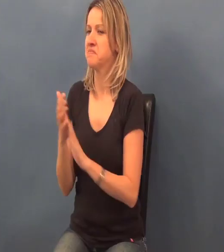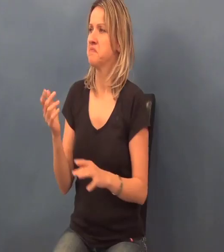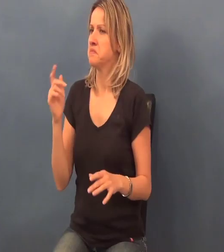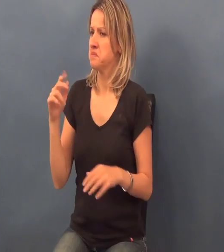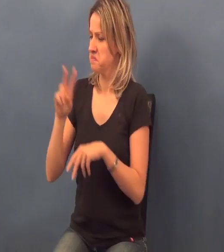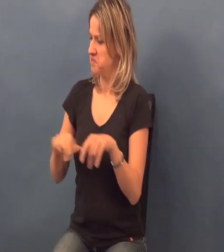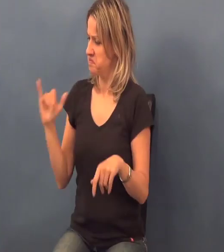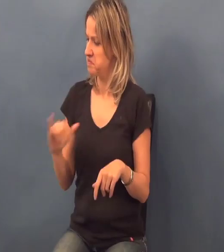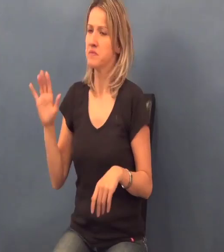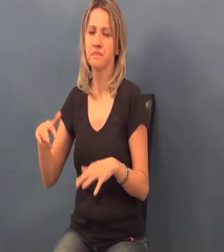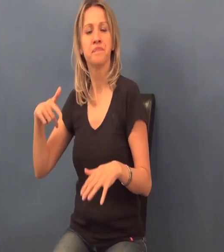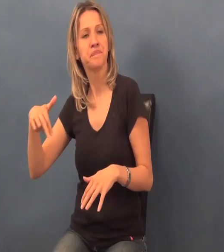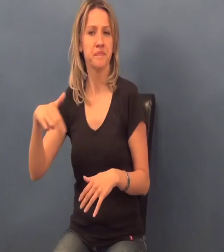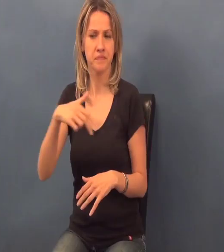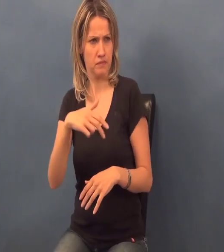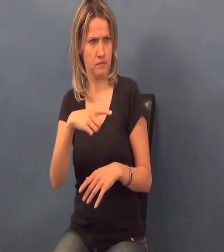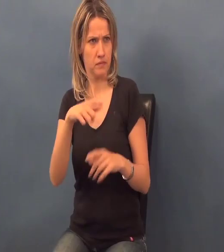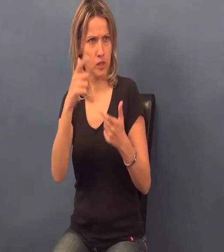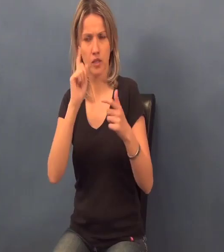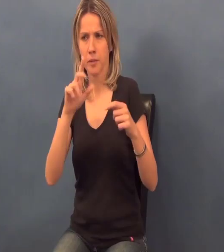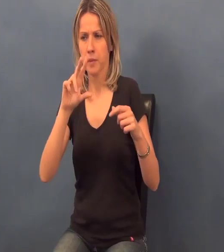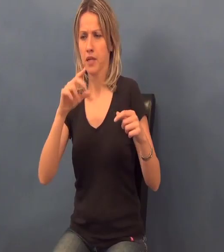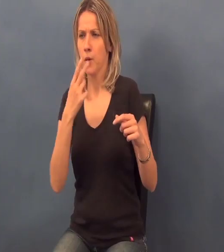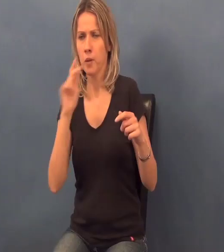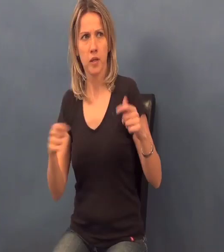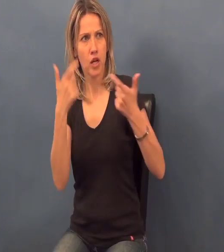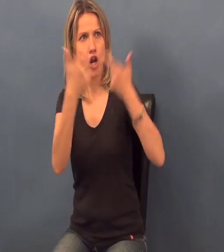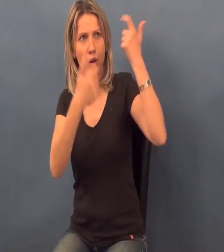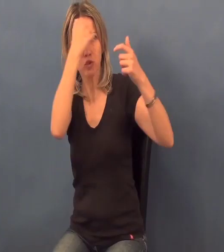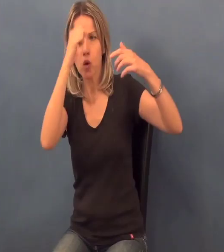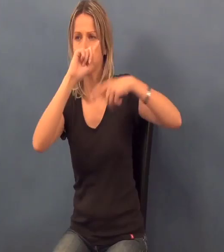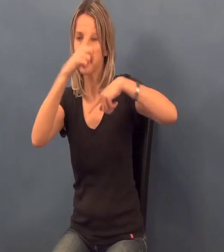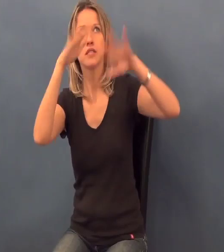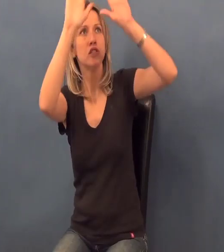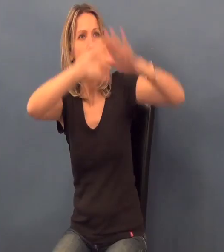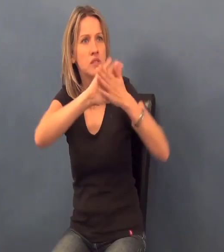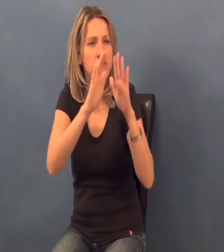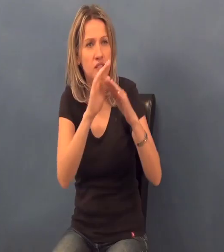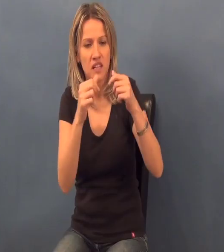Policjant zastanawia się, idzie. Charlie Chaplin naprawia okno, wymienia szkło. Kituje nowe, czyste szkło.